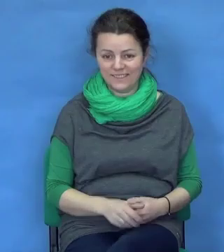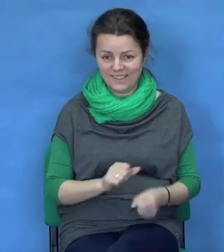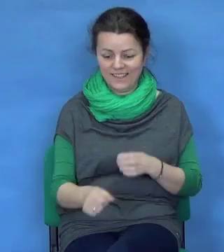Jest.